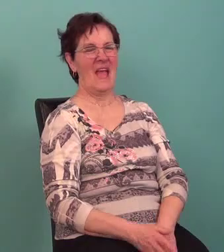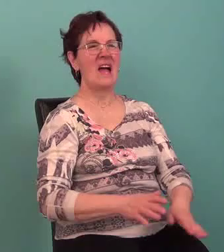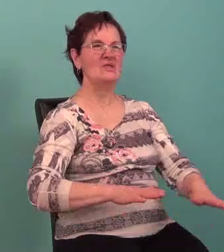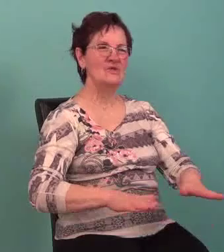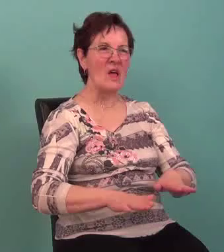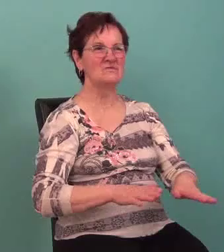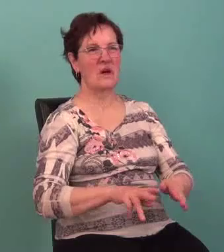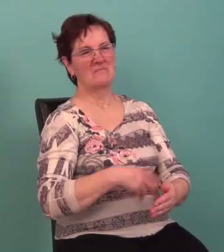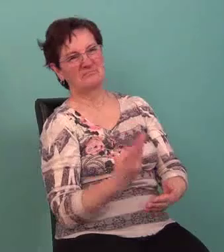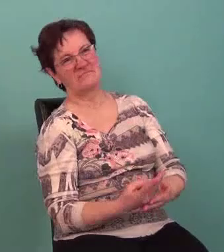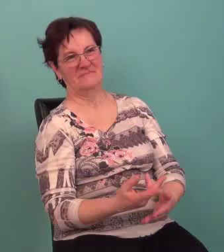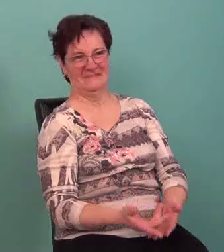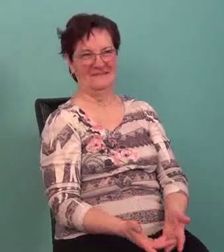Jak jest ślisko, to można się poślizgnąć i upaść.